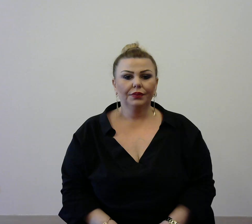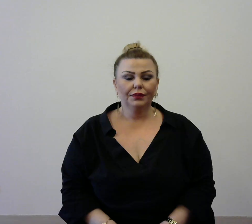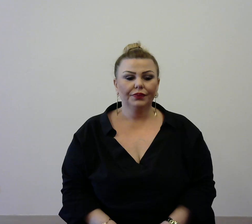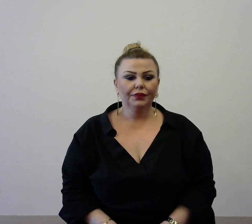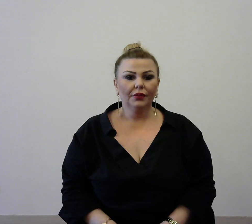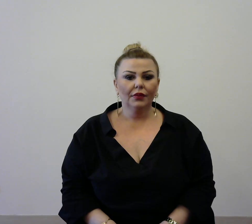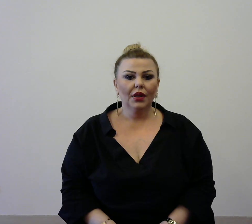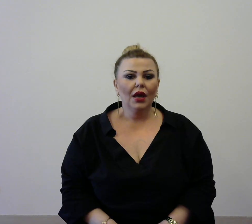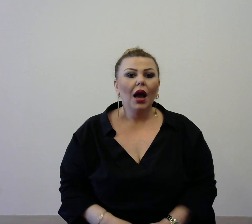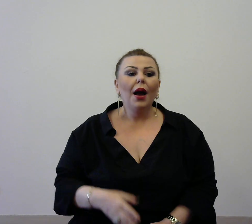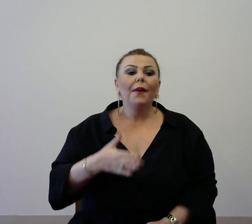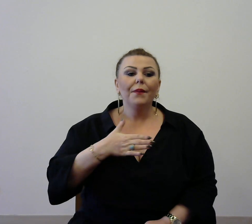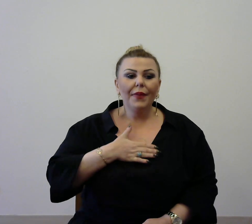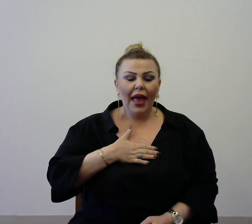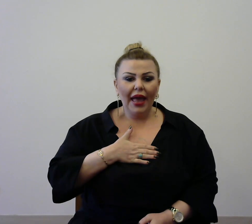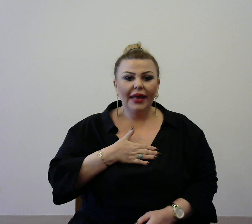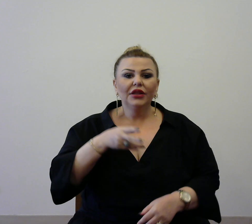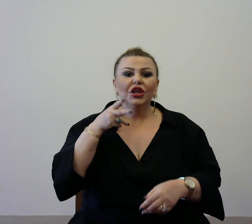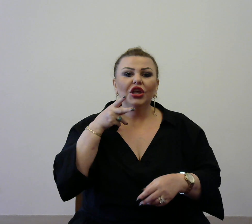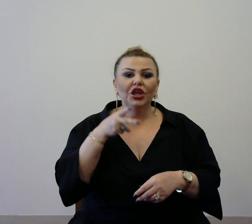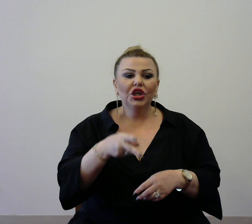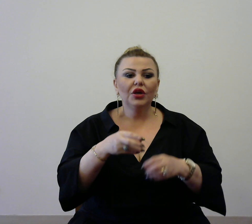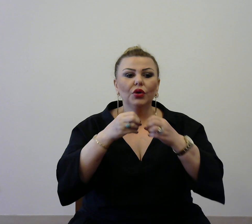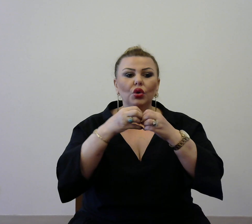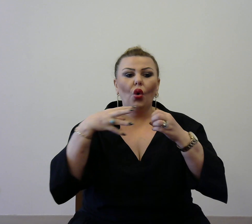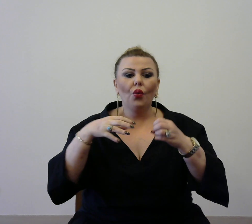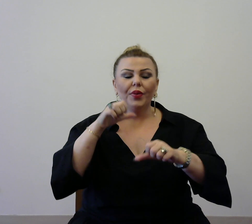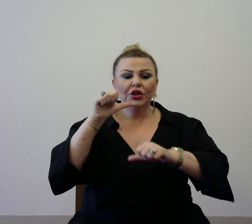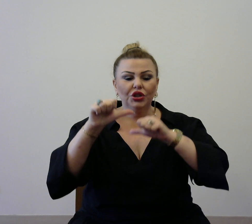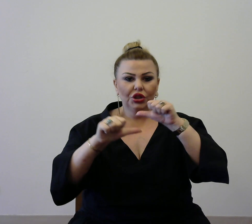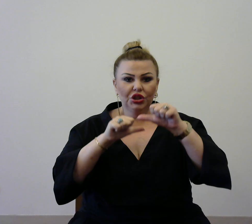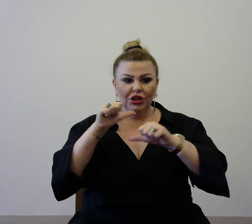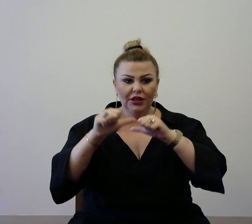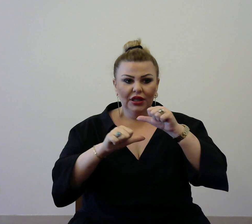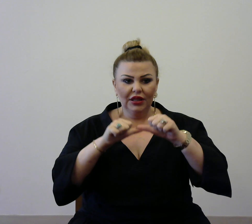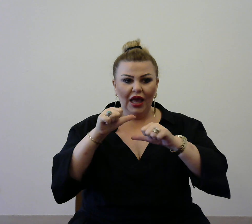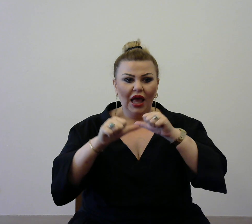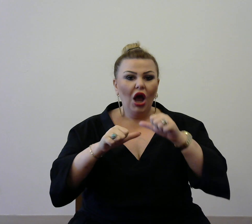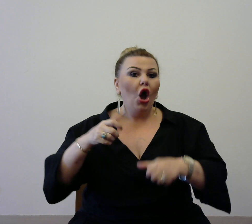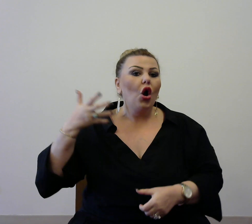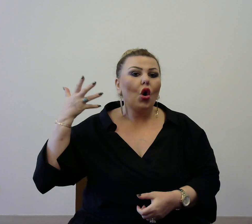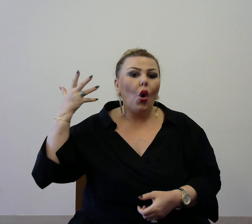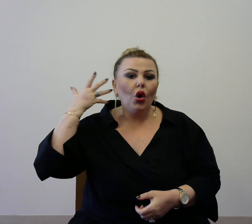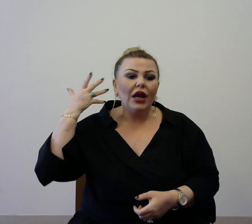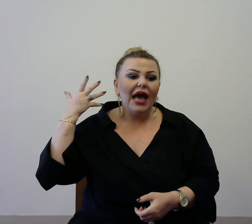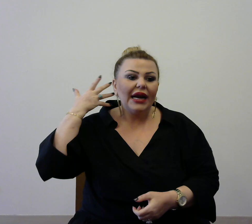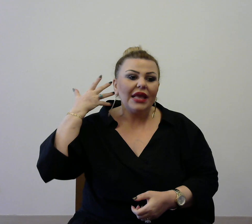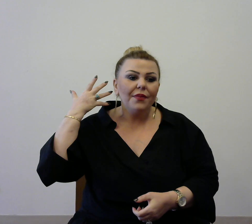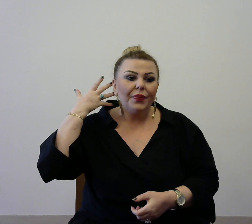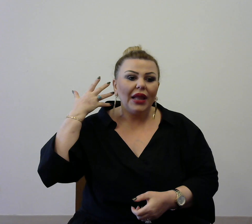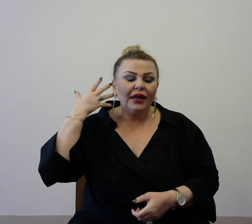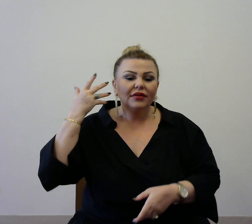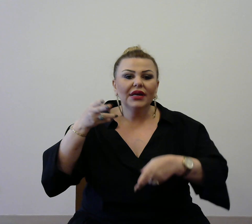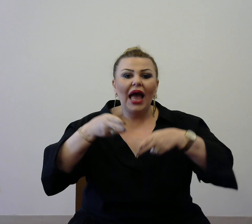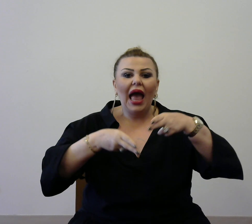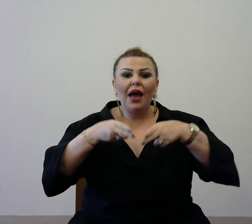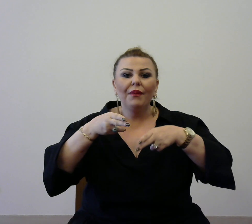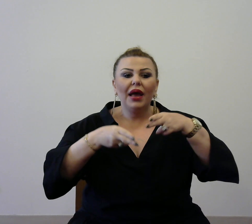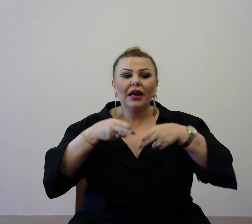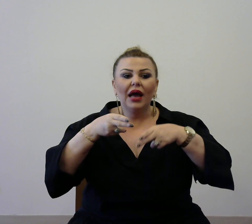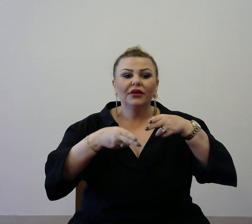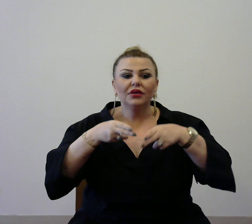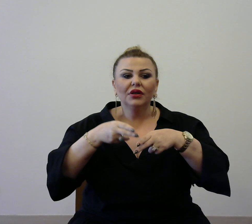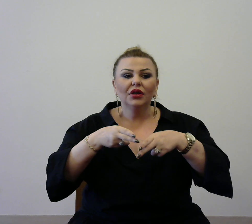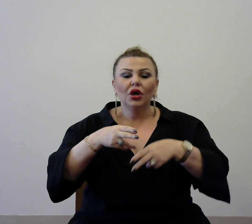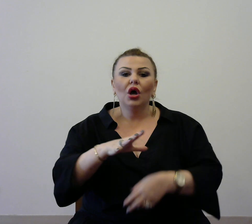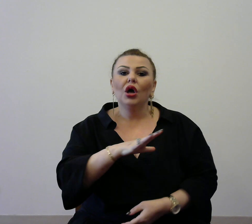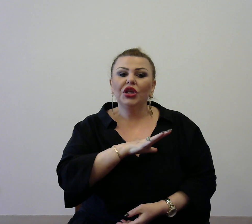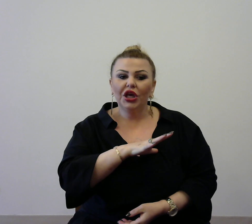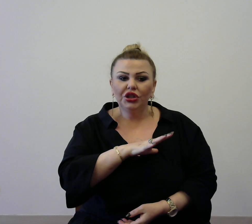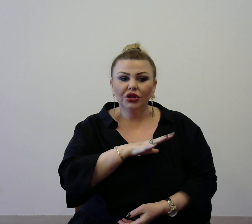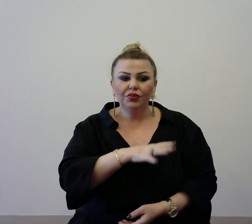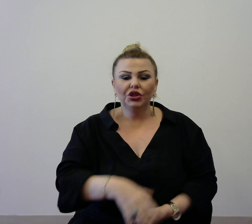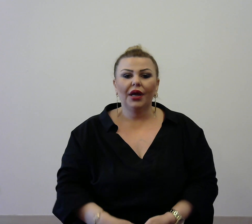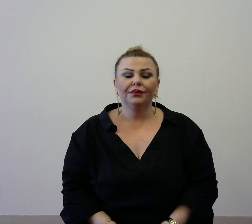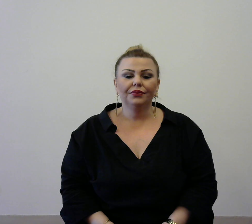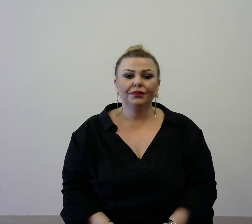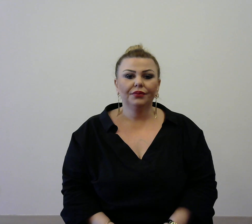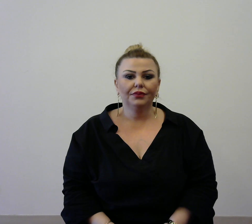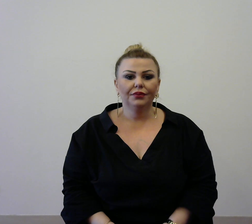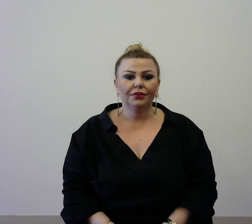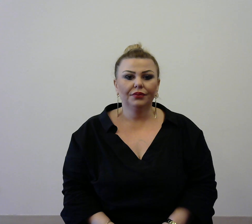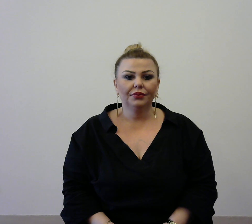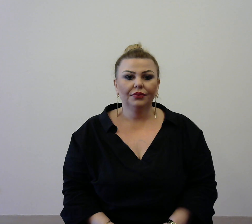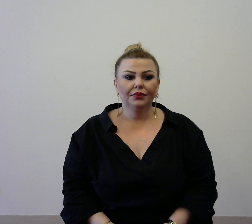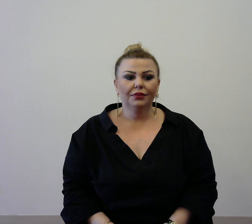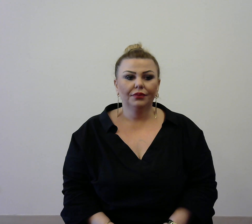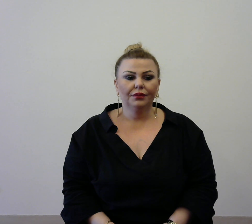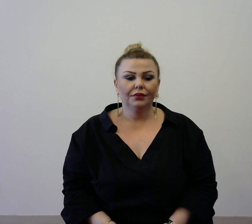Mən 2015-ci ildə koxlear implant əməliyyatı keçirmişəm